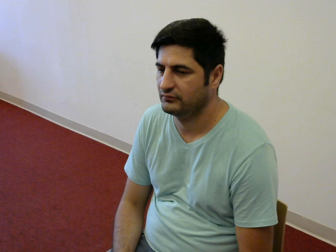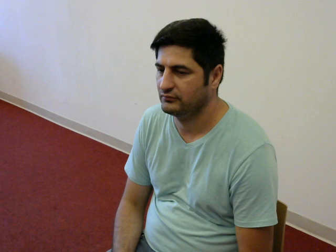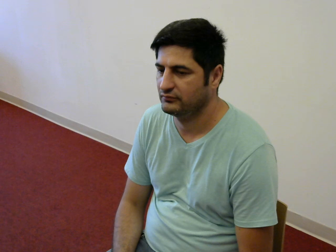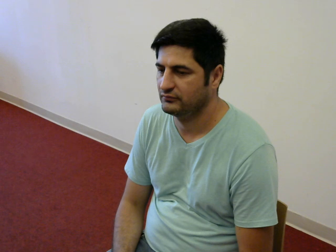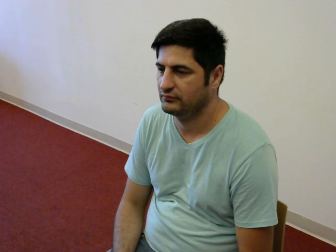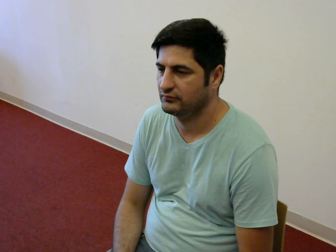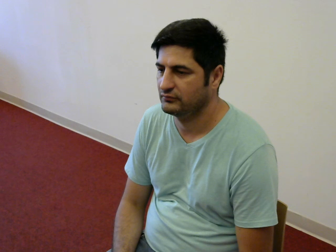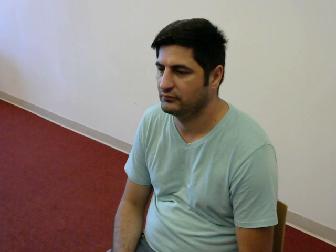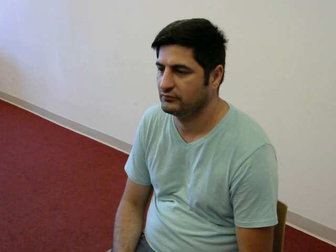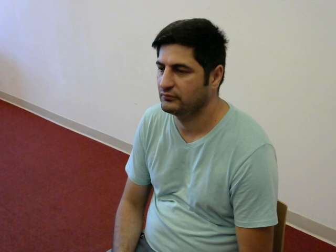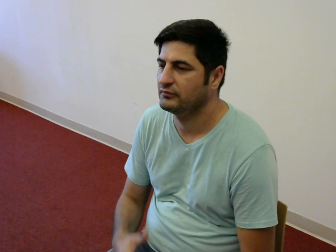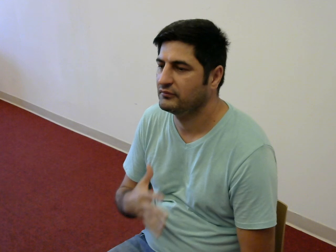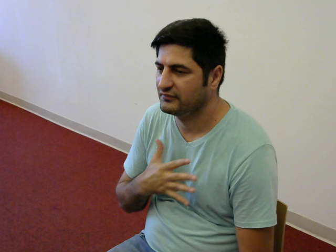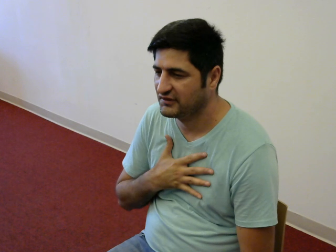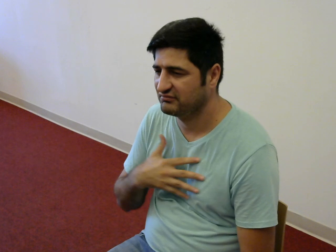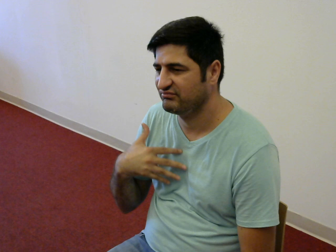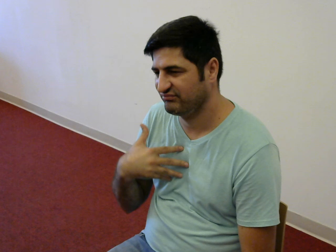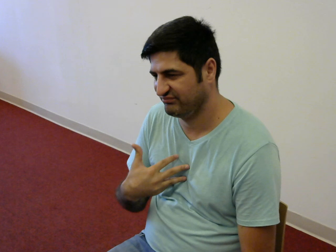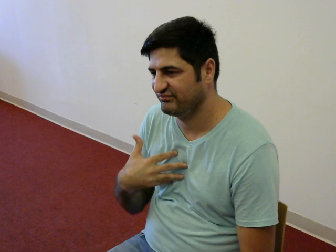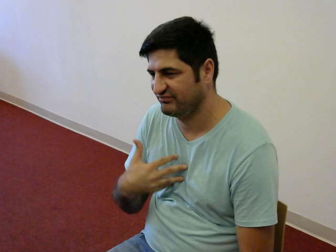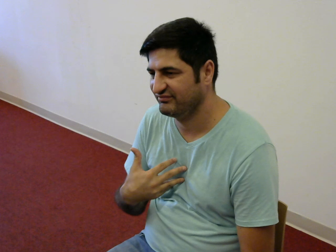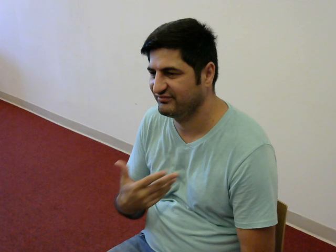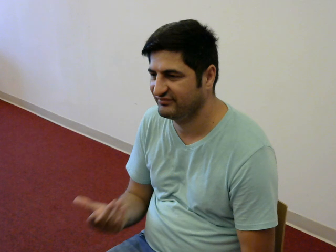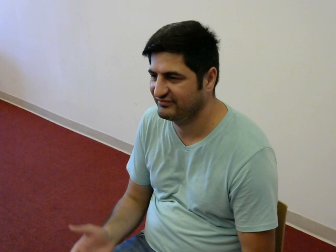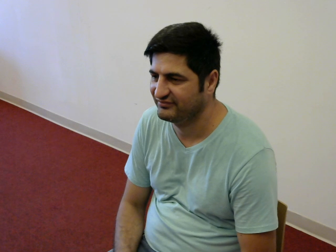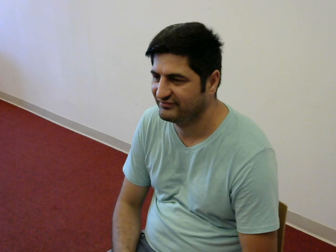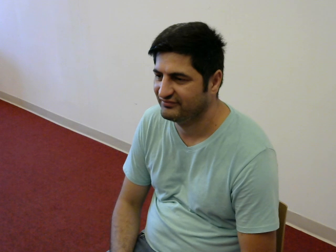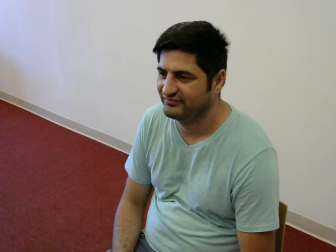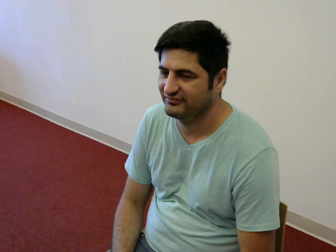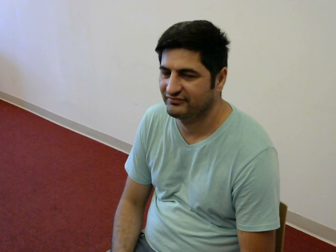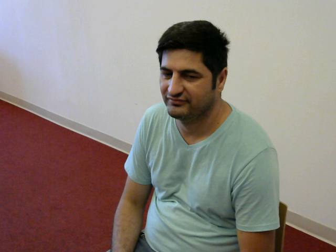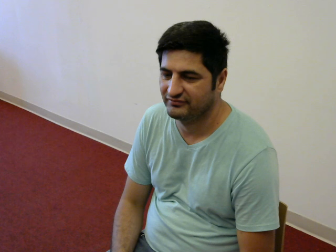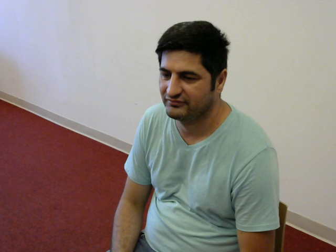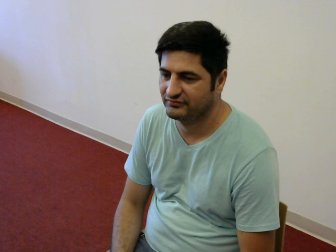Mən subayam